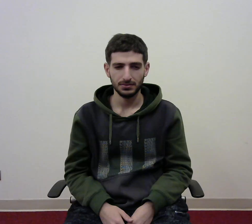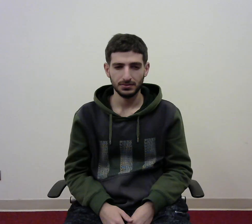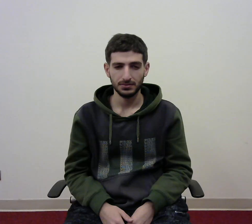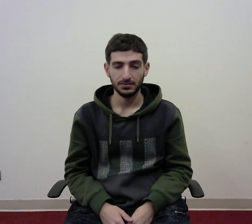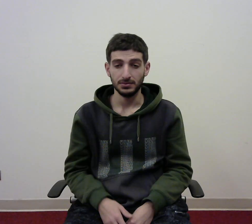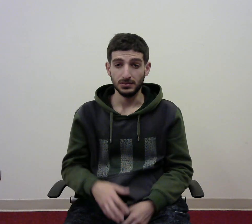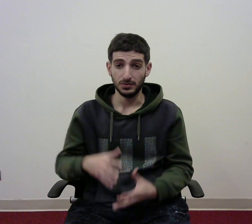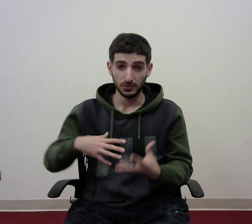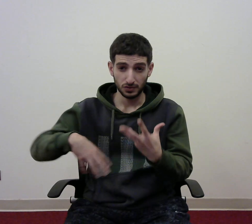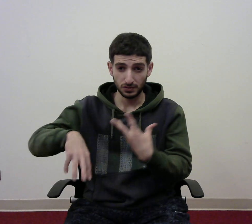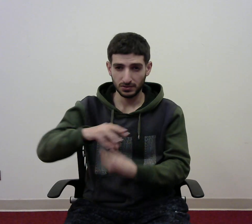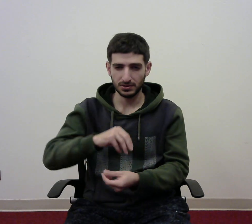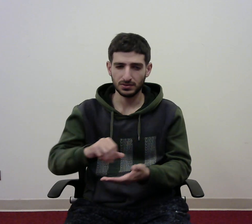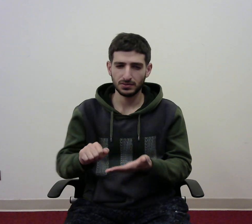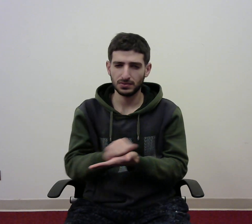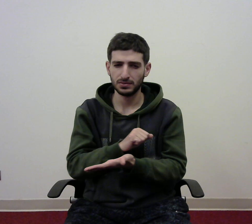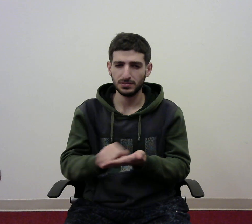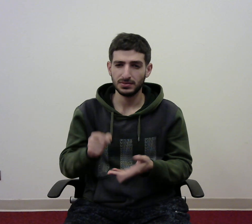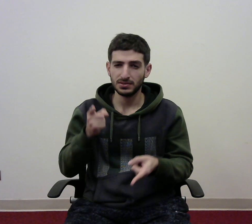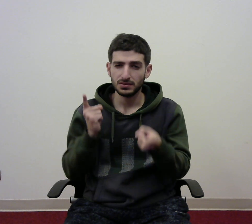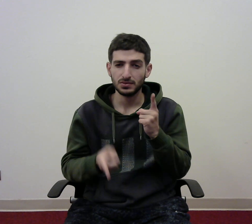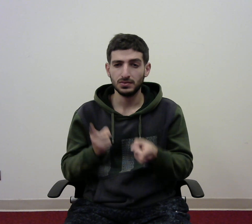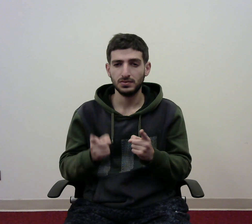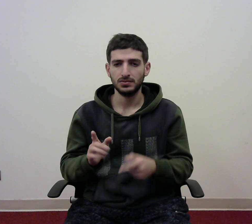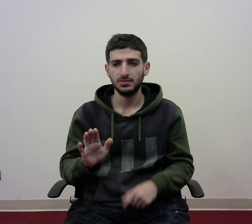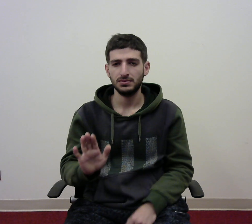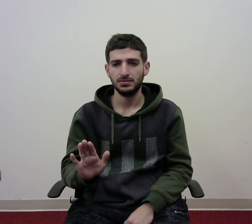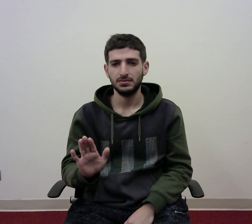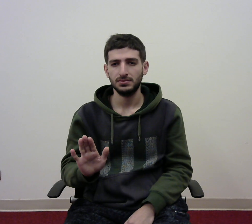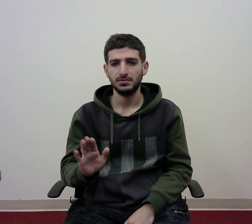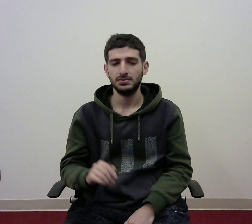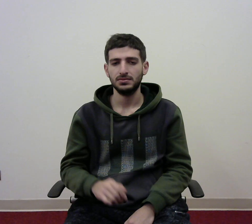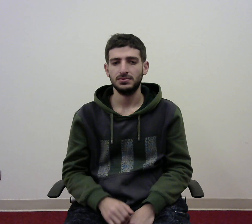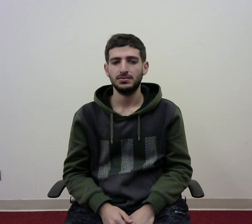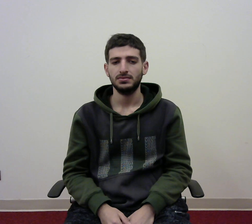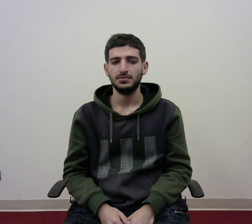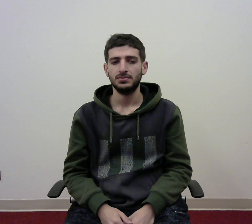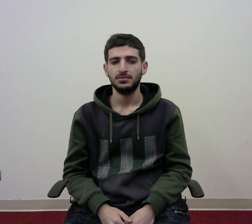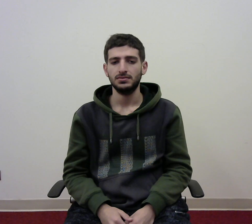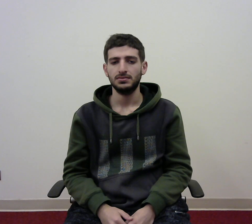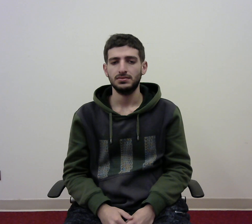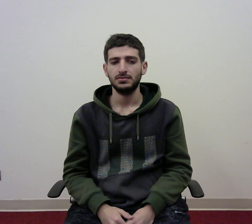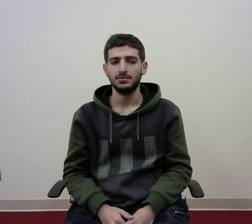Bütün sənədlərin əsli olmalıdır